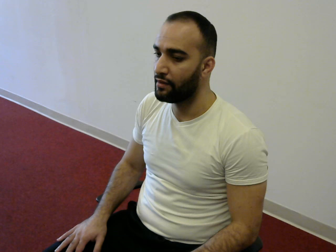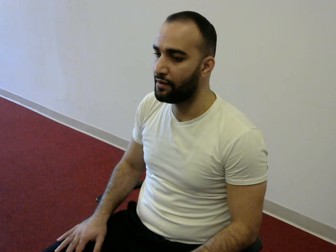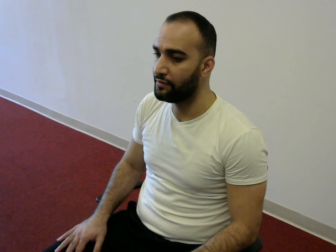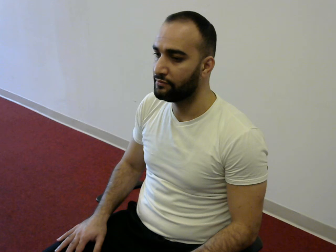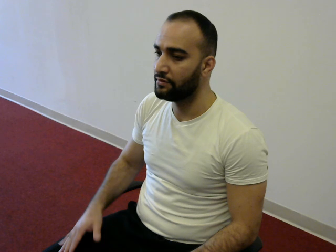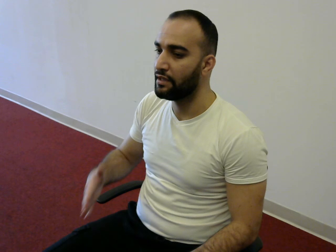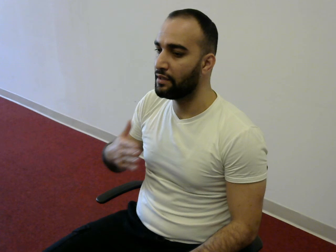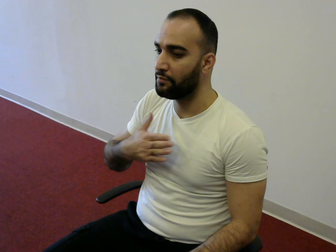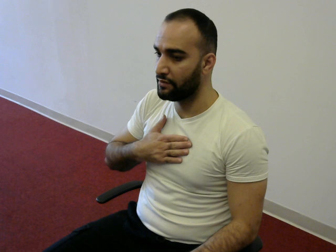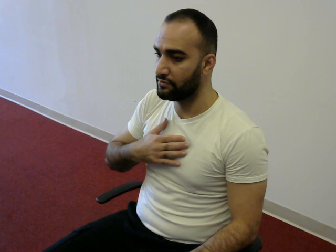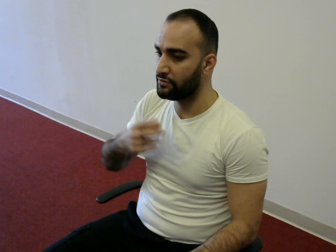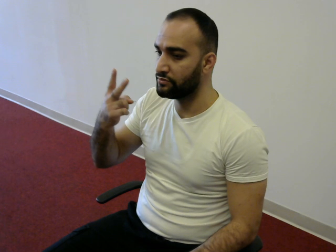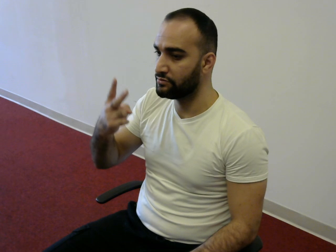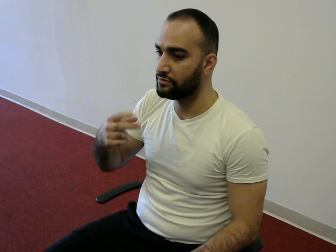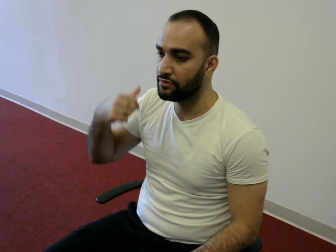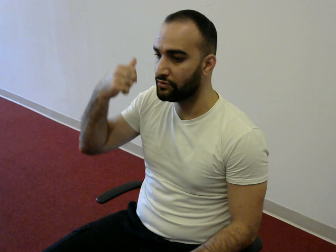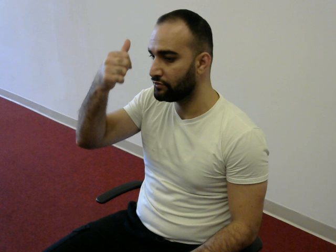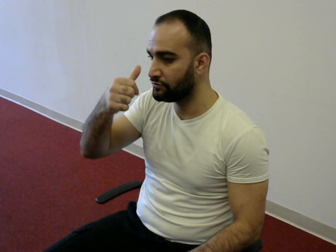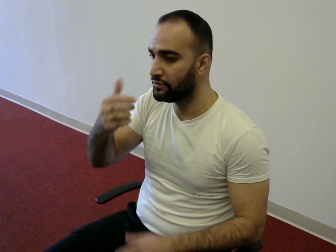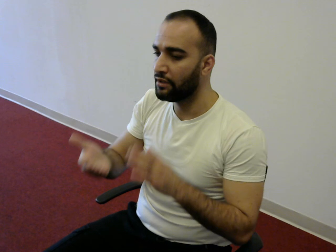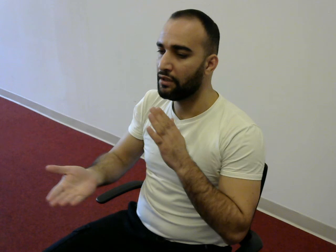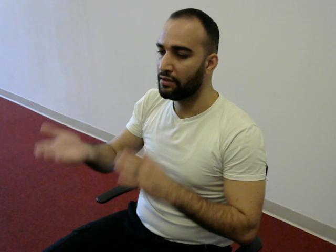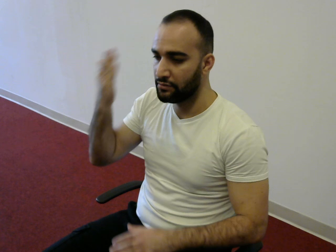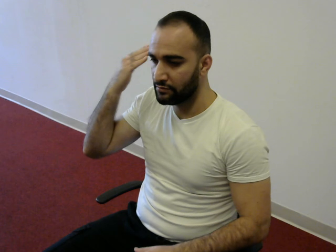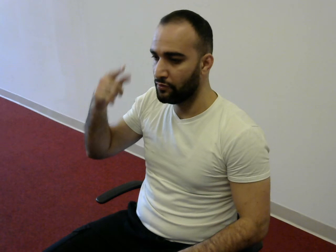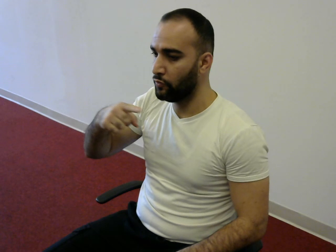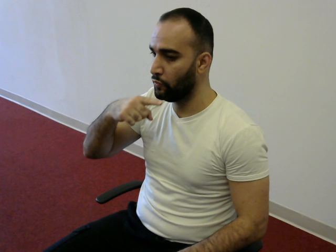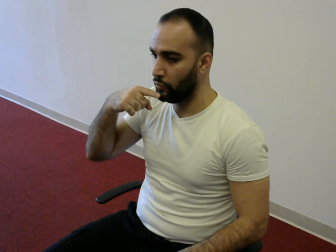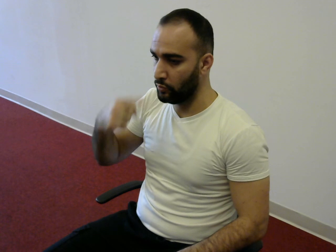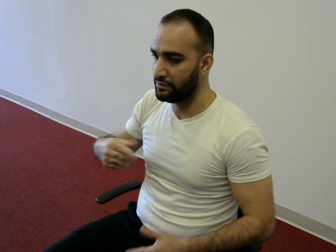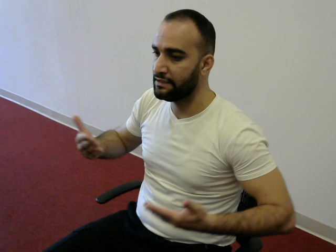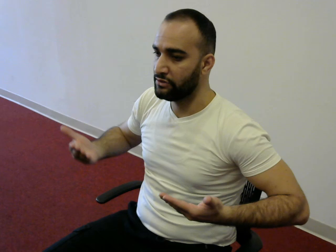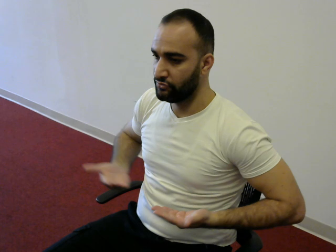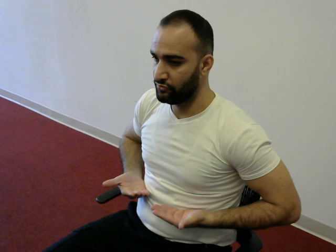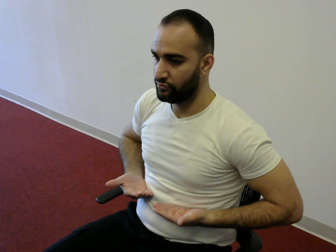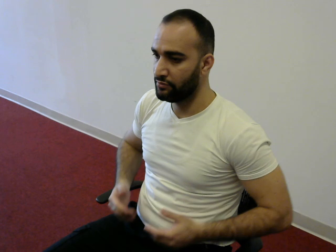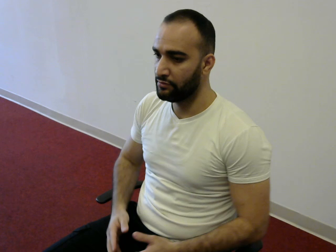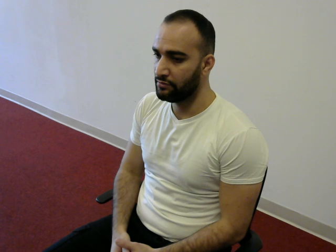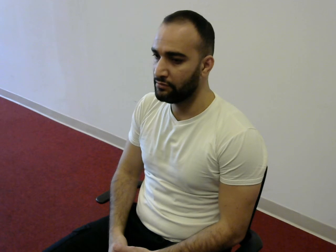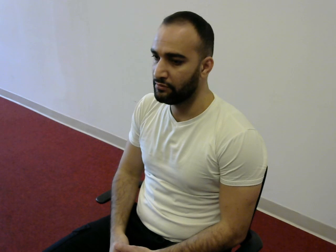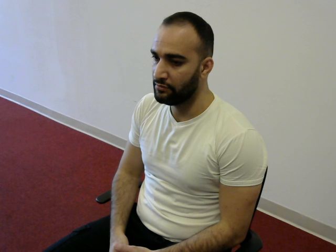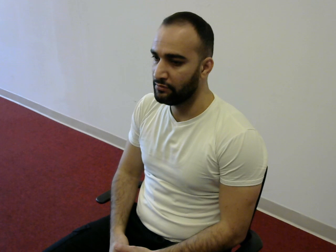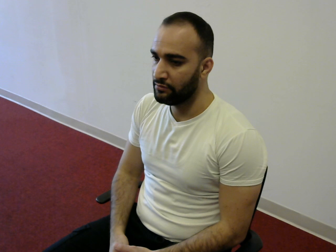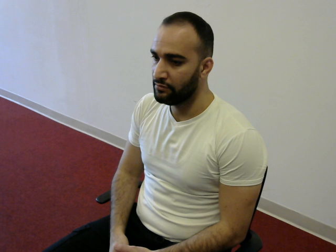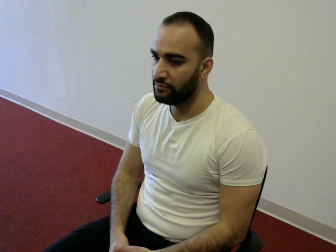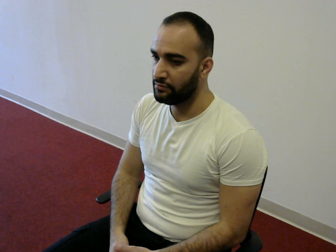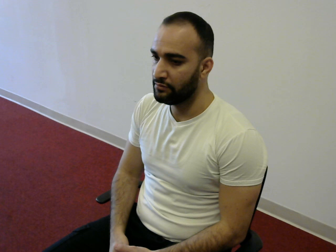Mən iki il öncə Rusiyada yaşayırdım